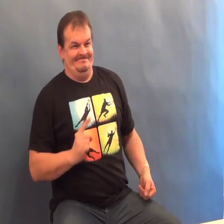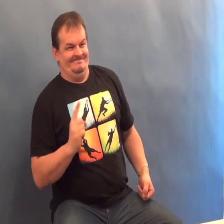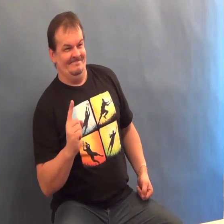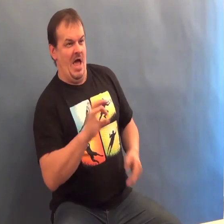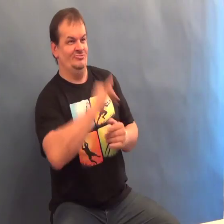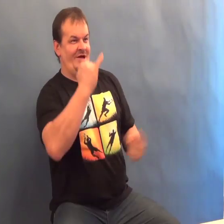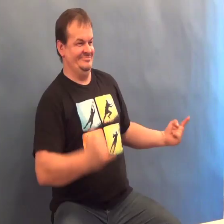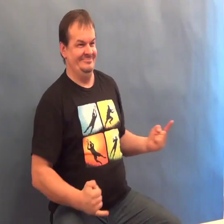I akurat do niego podchodzi dziecko.